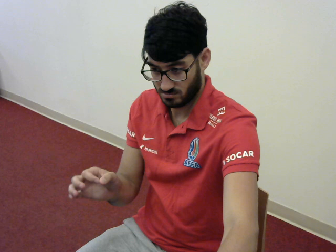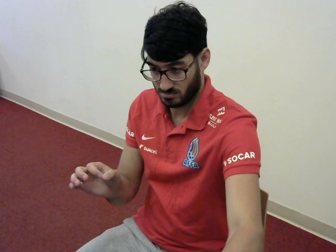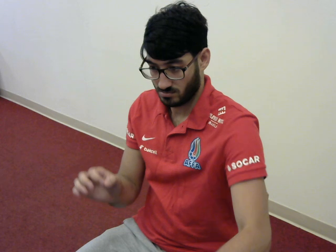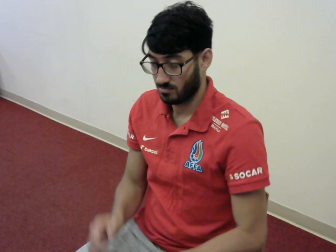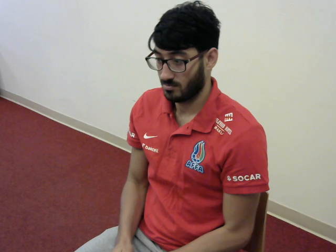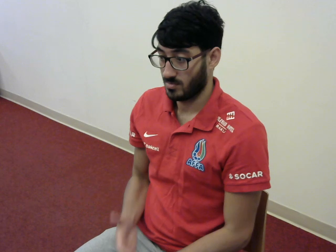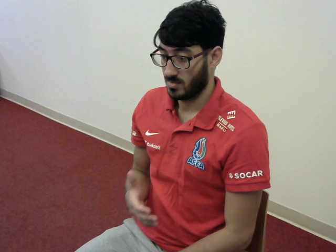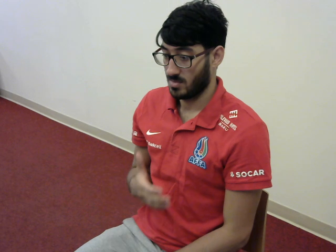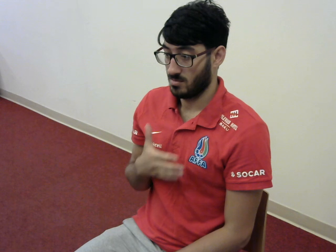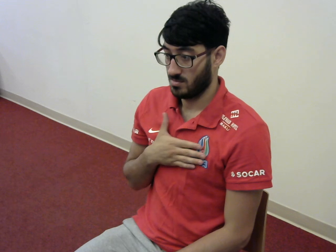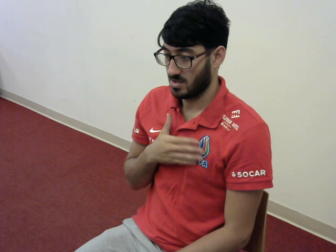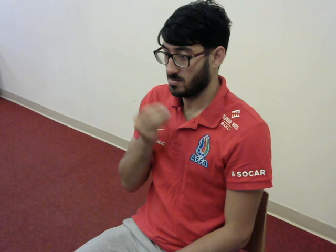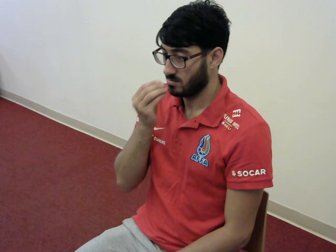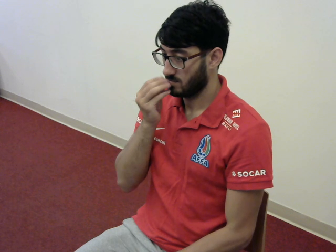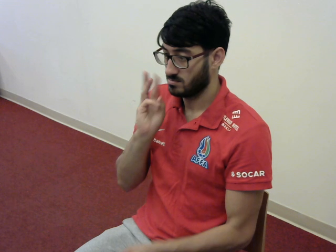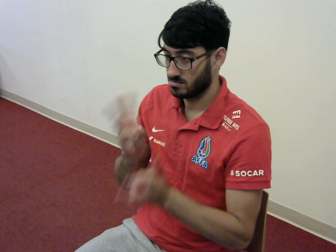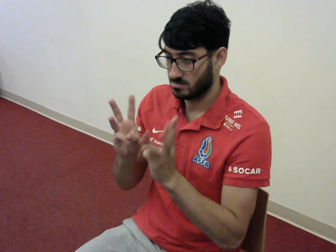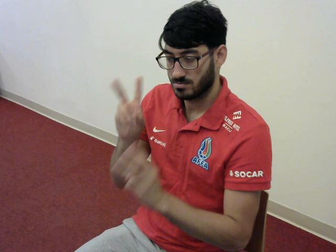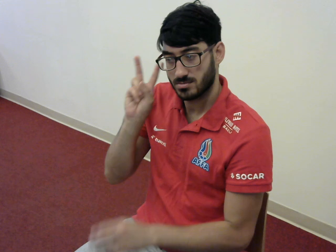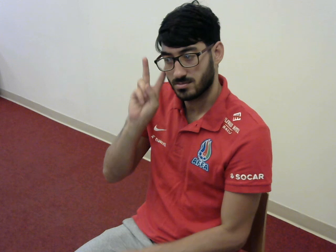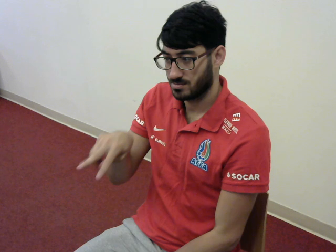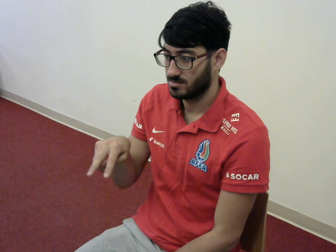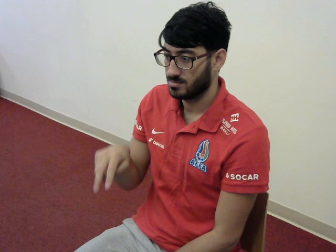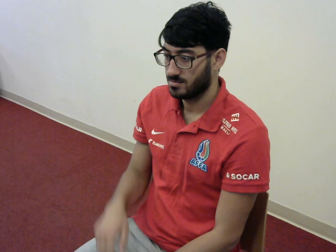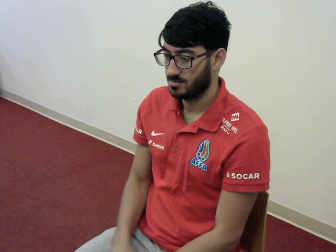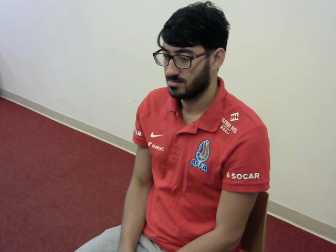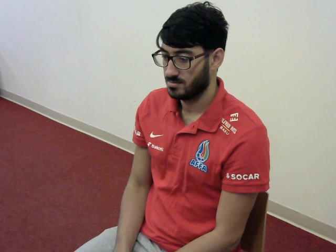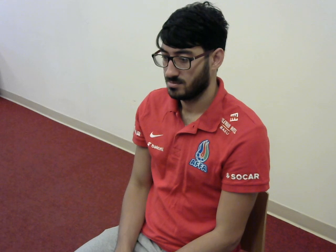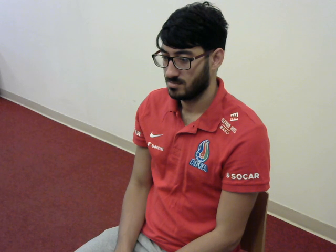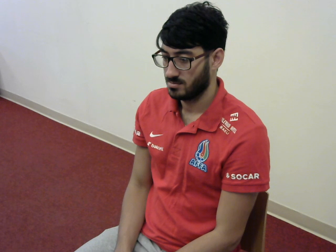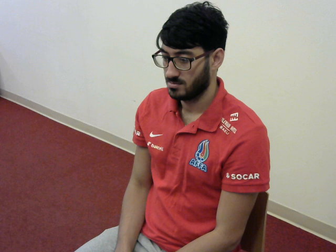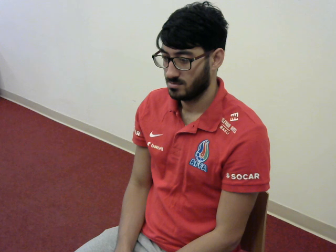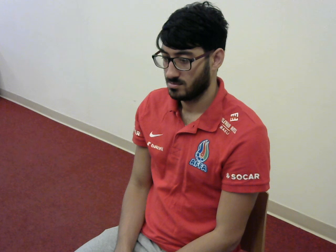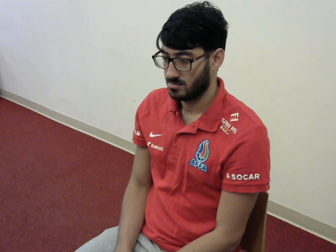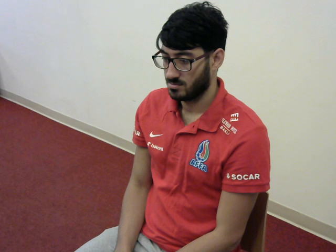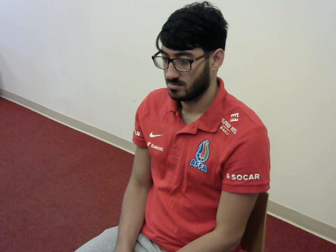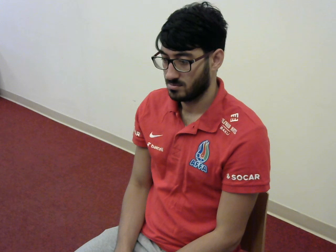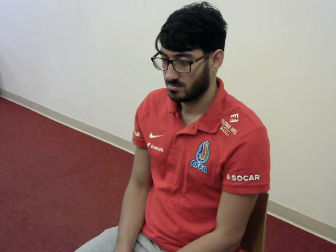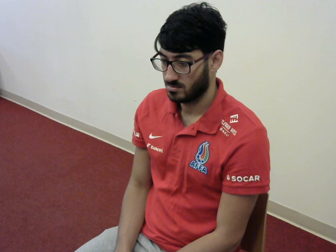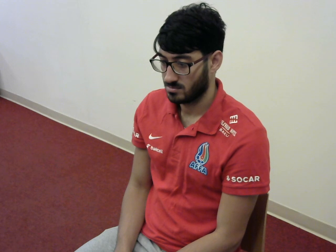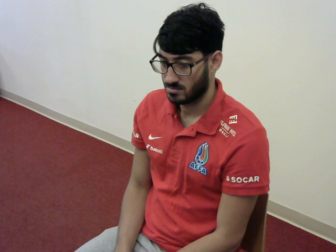Mən yemək bişirməyi bacarmıram